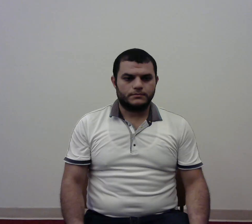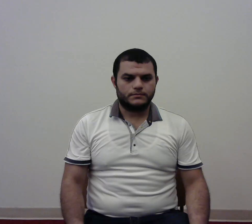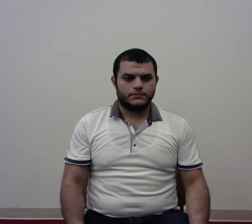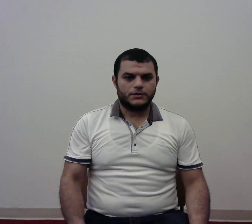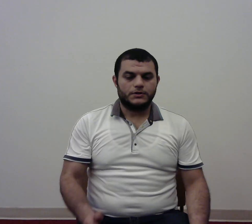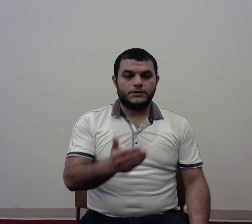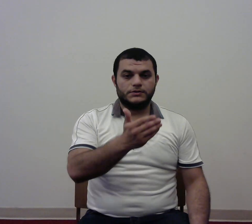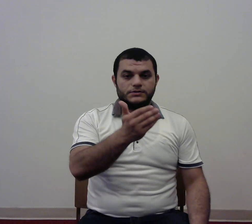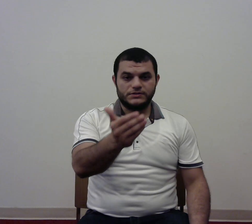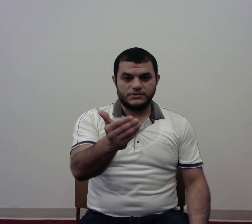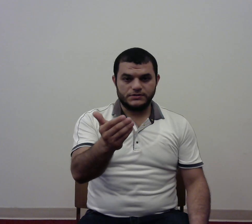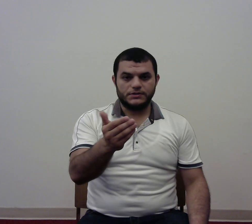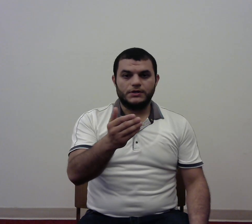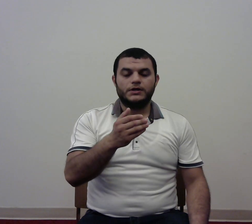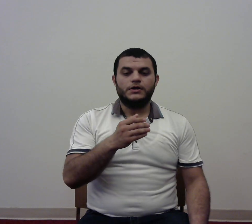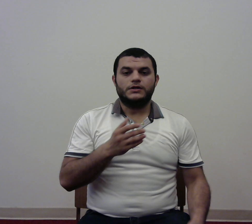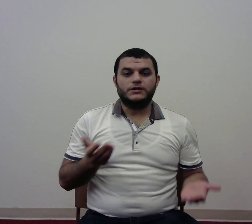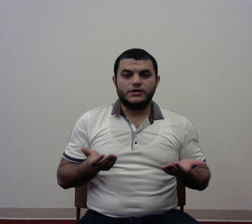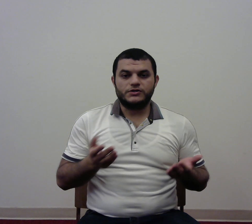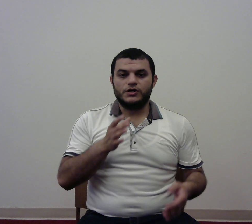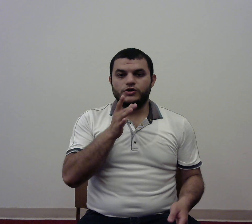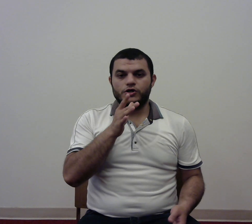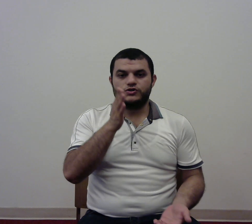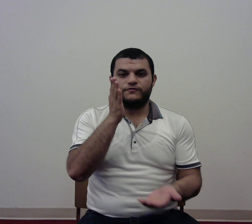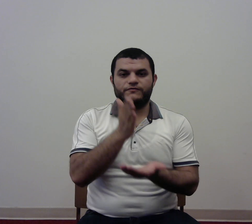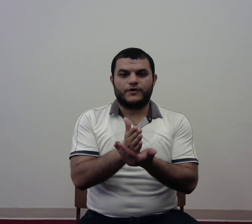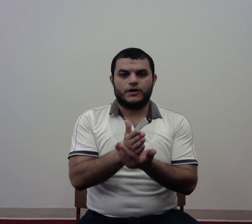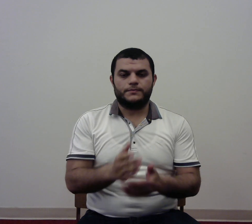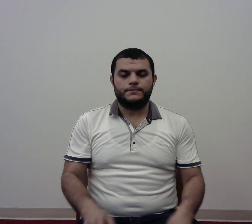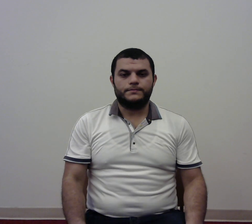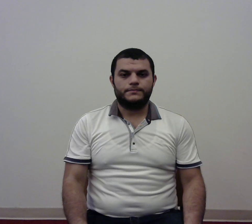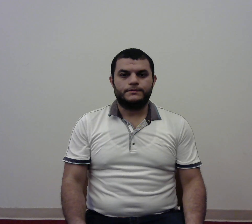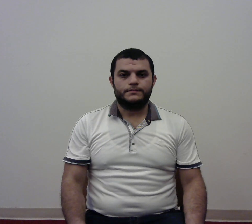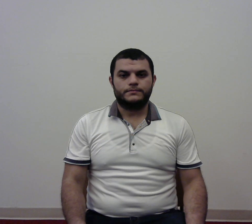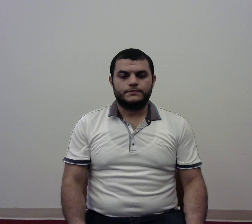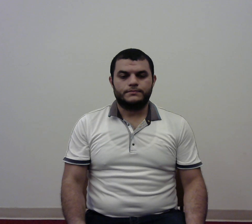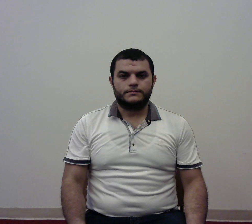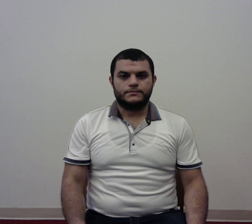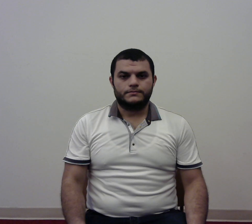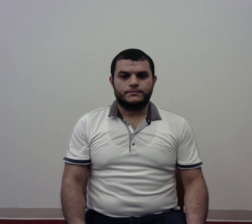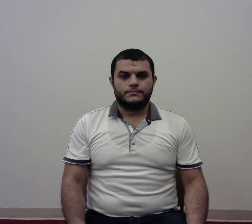Sizin neçə yaşınız var?